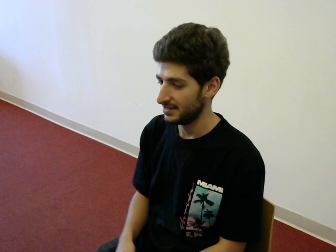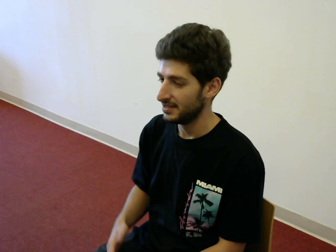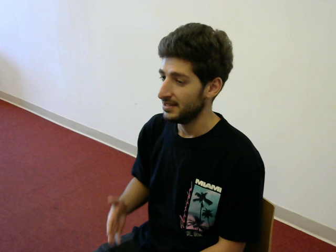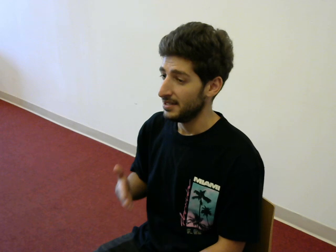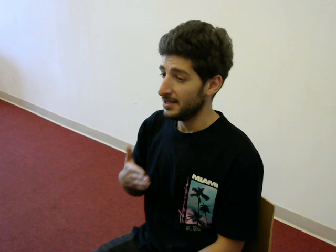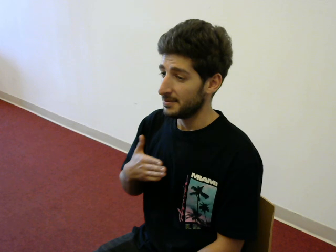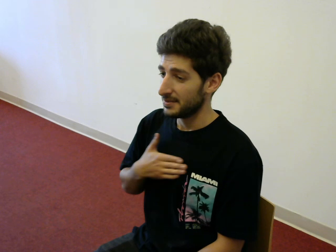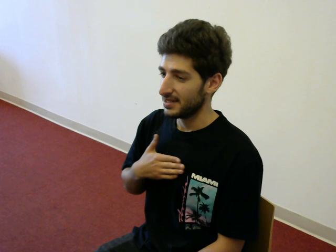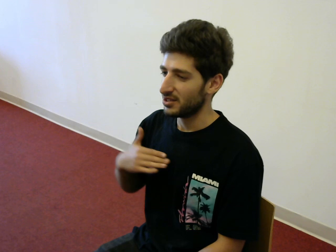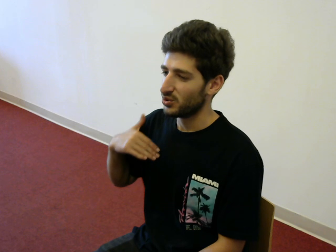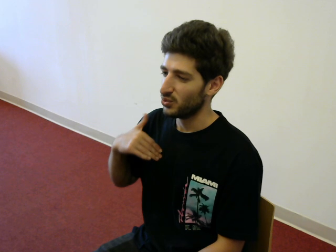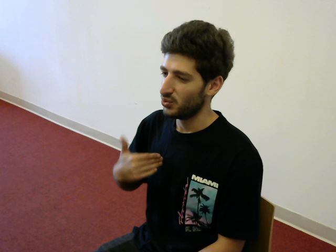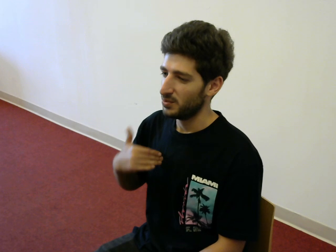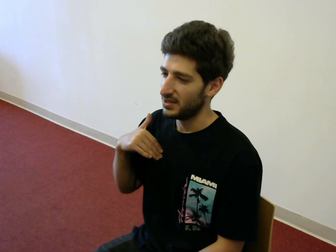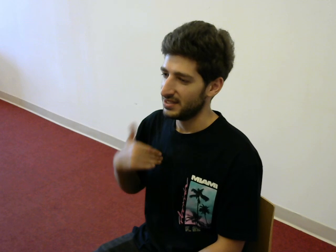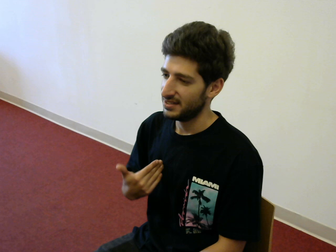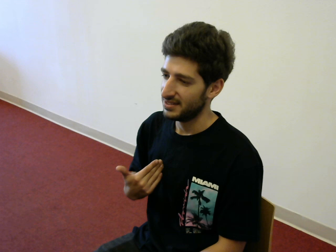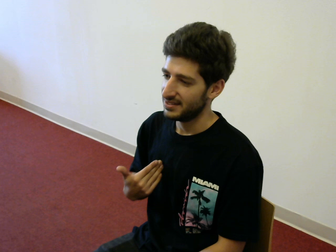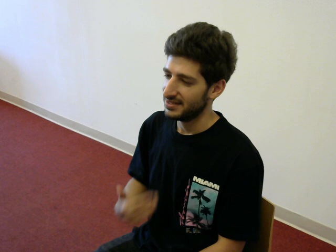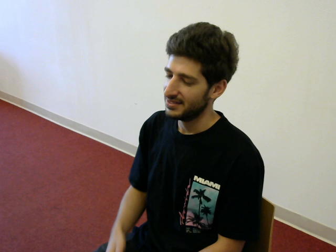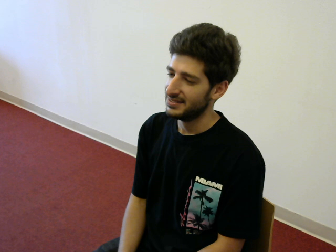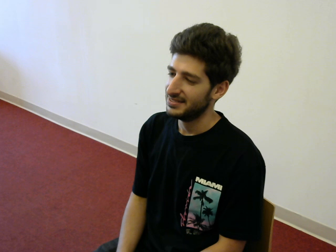Mən subayam